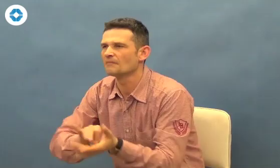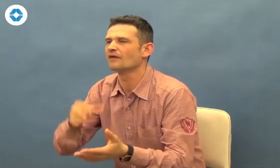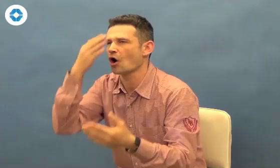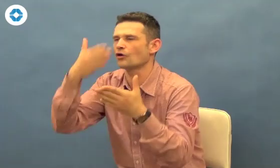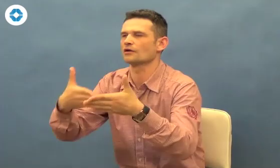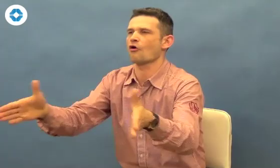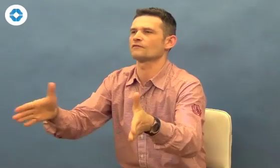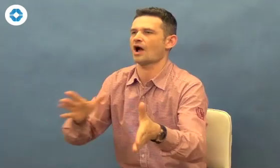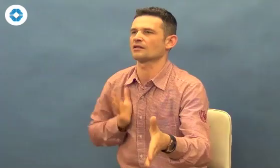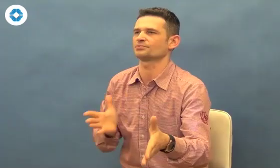W nocy okno było otwarte.